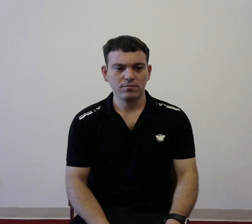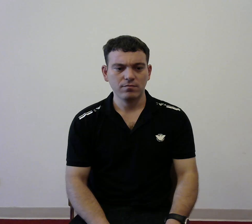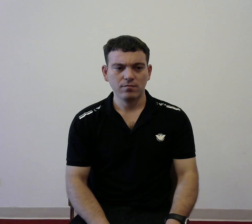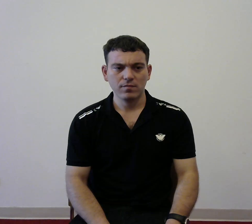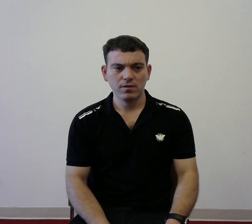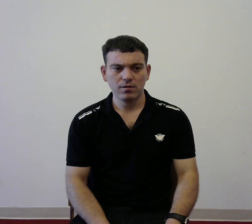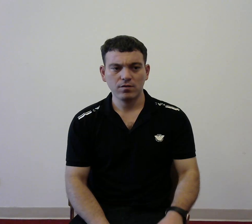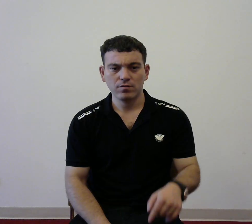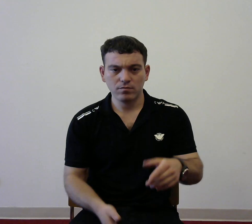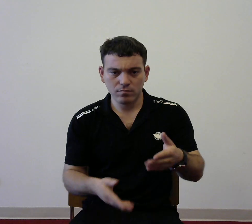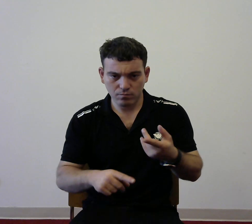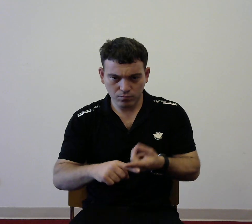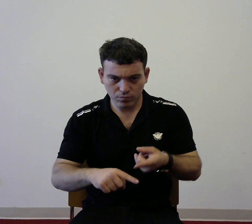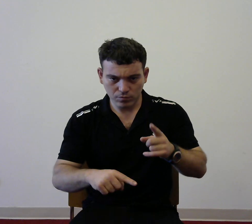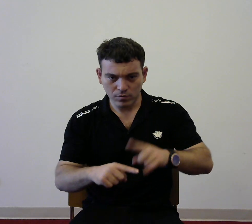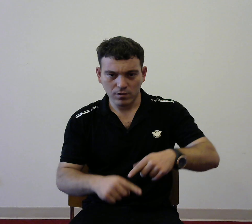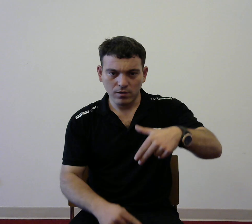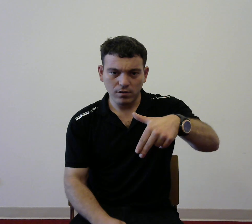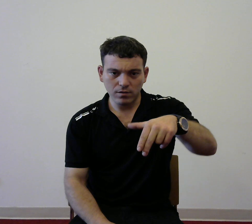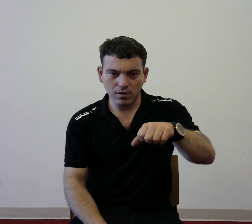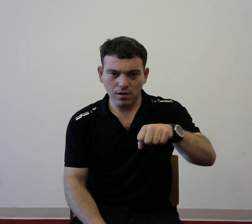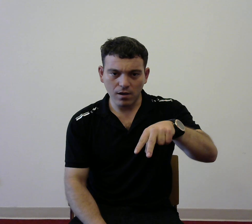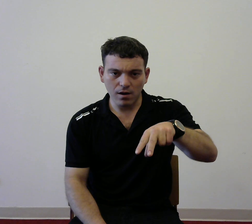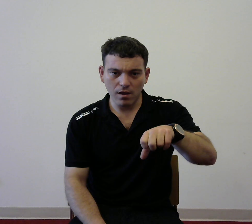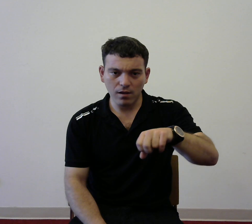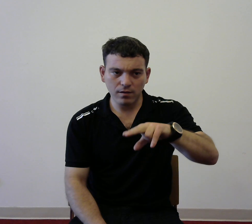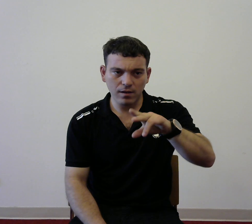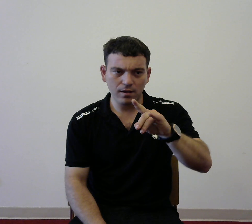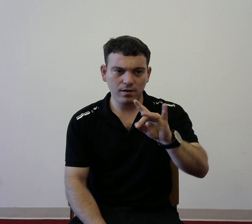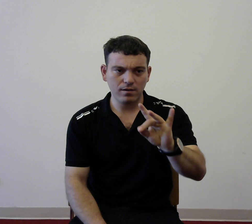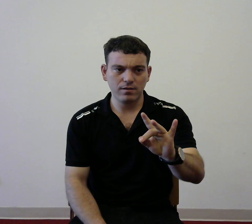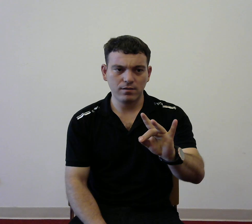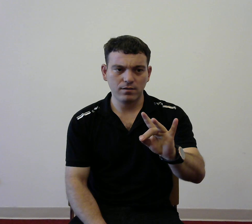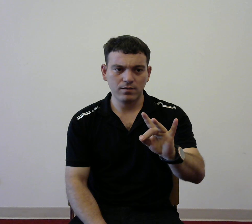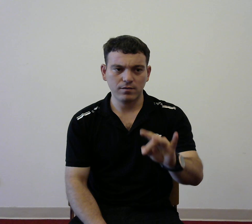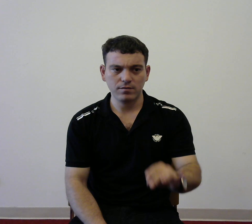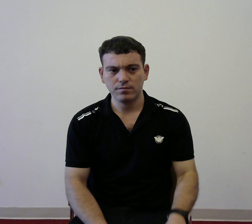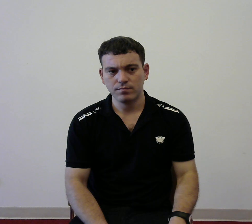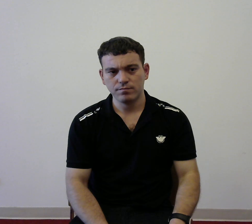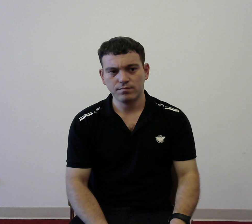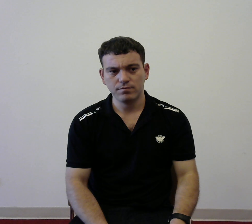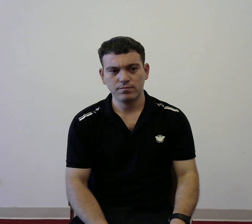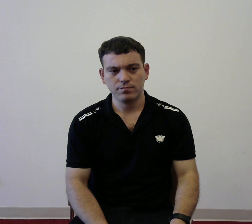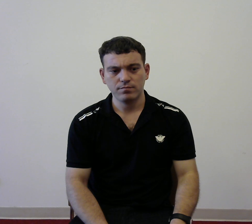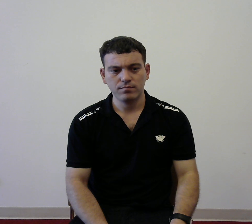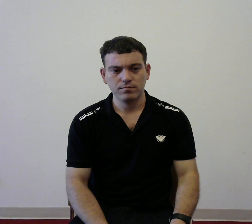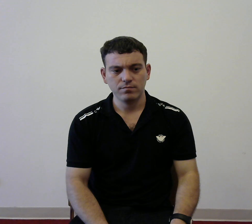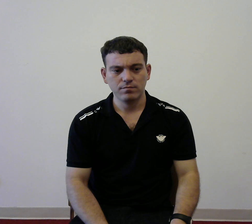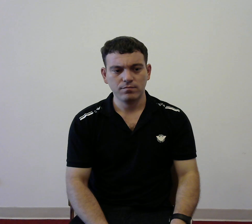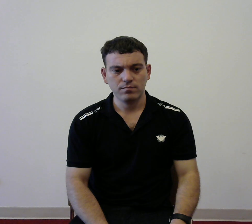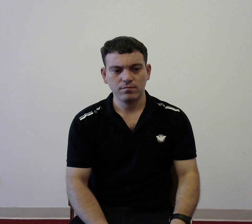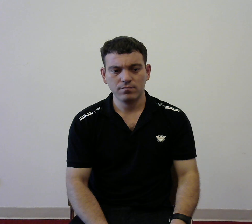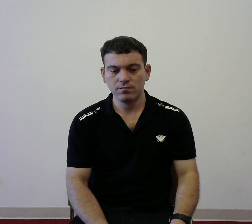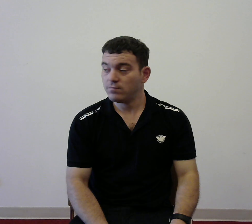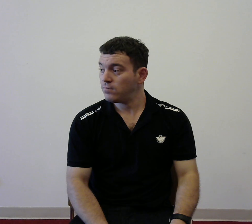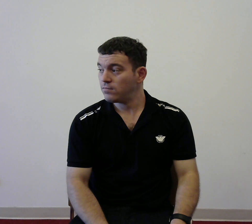Bu halaldır?